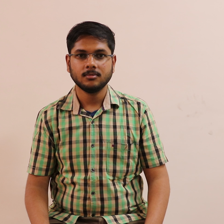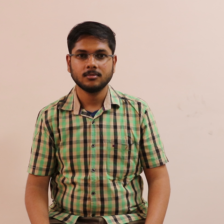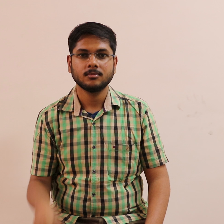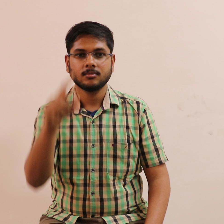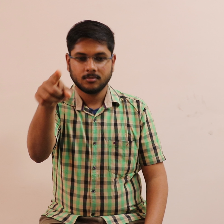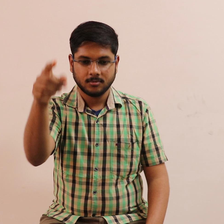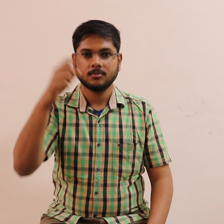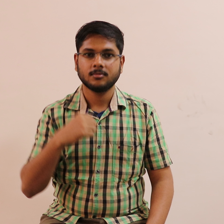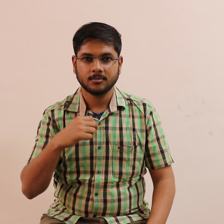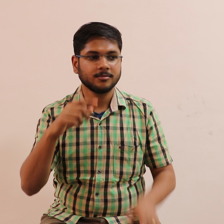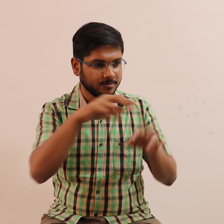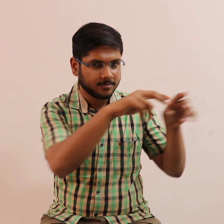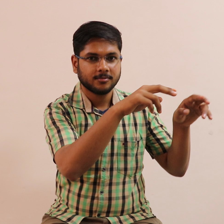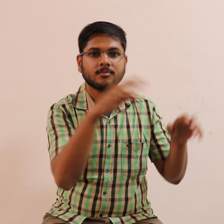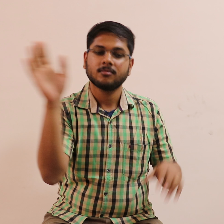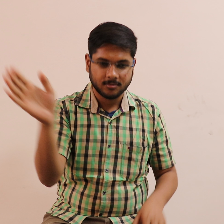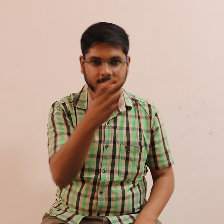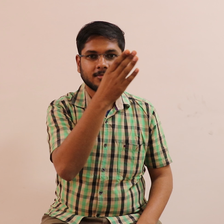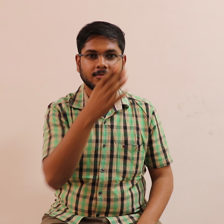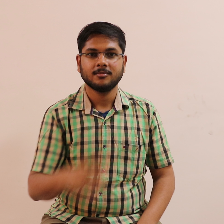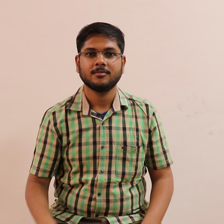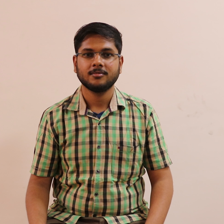shall we go outside